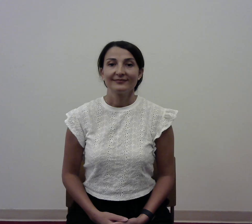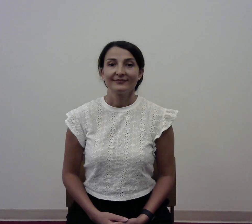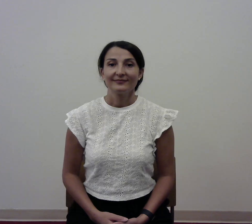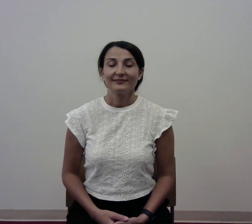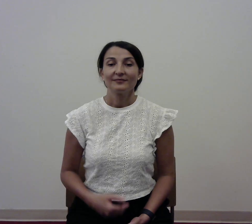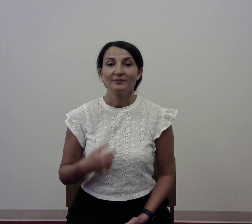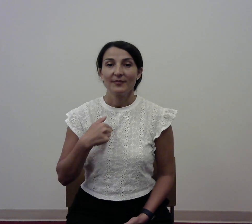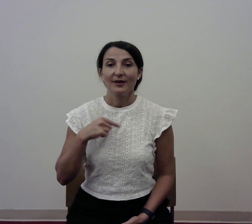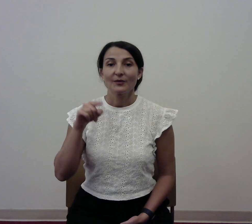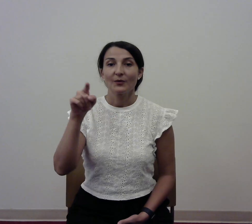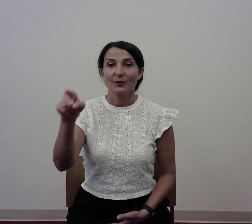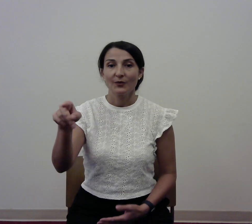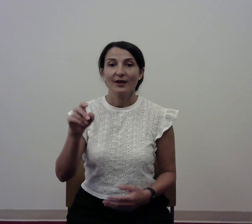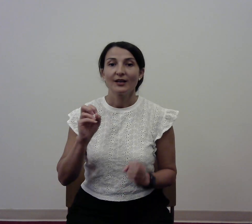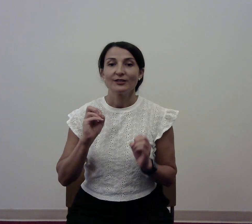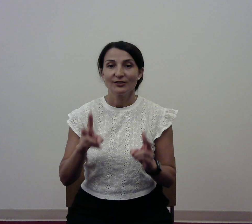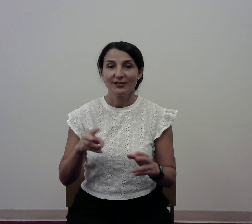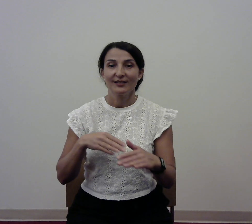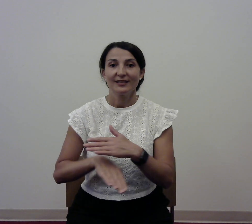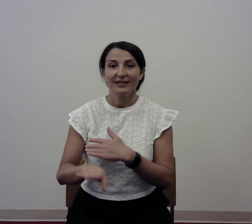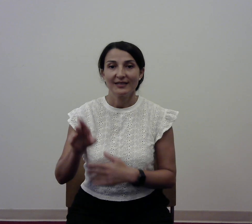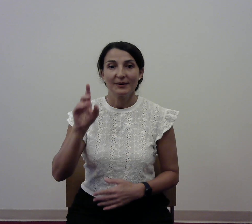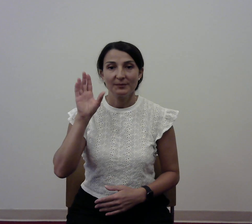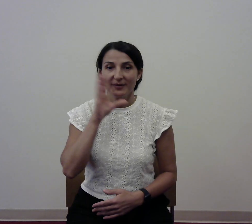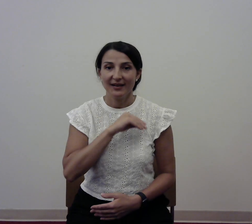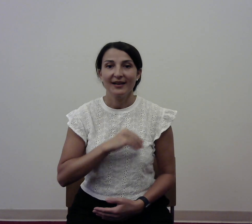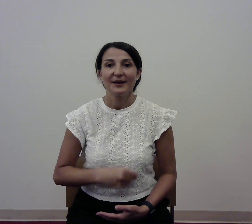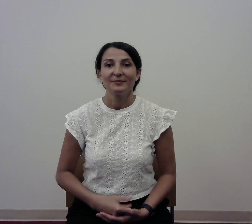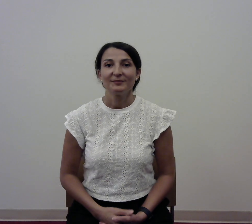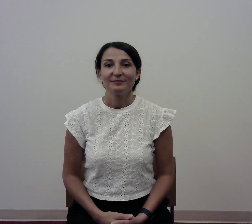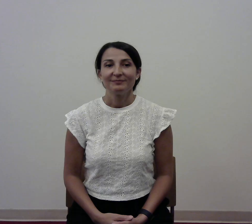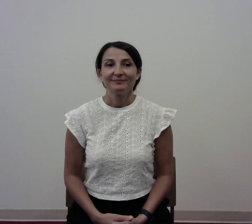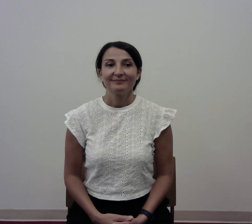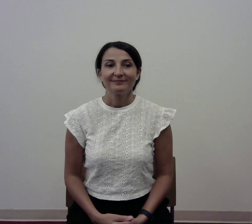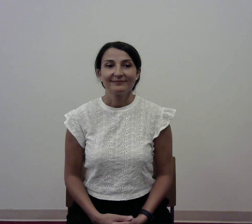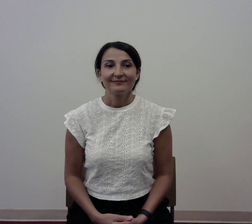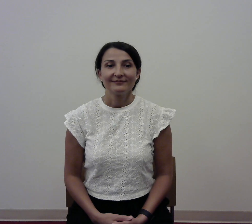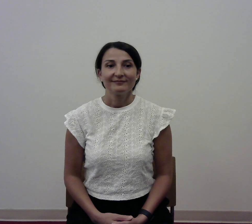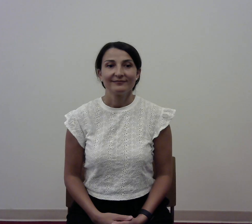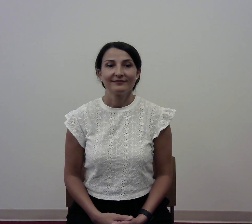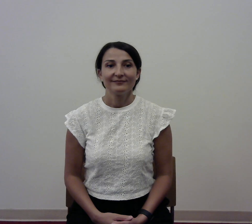Mən ora necə gedə bilərəm?